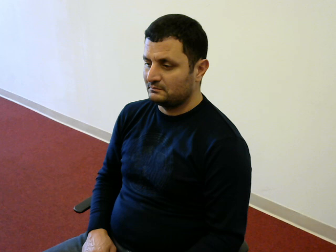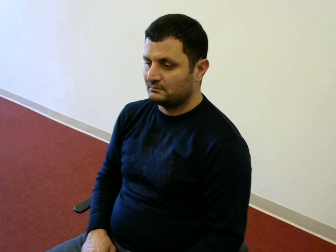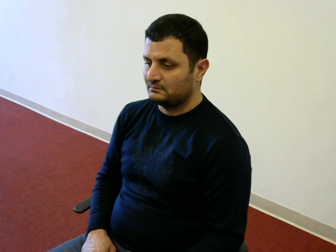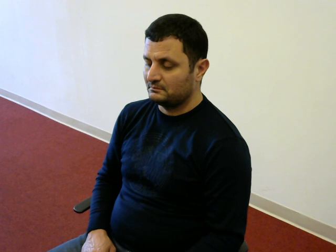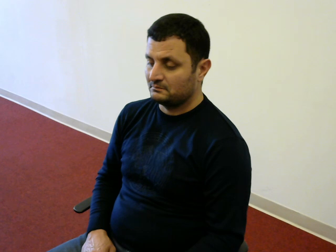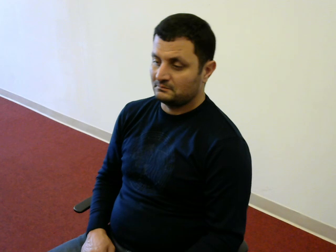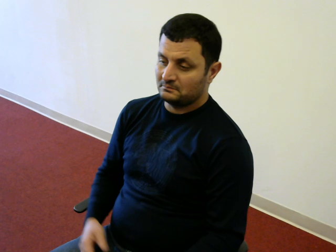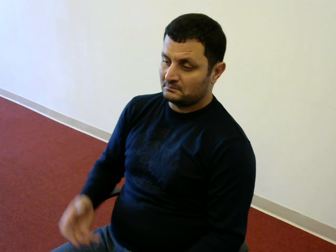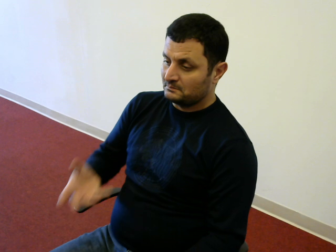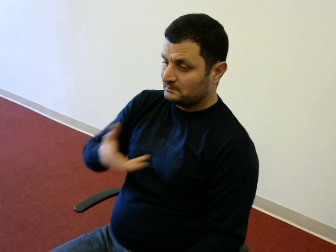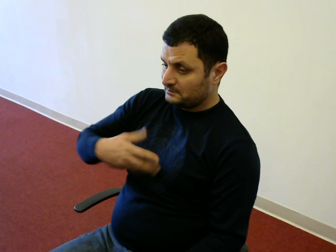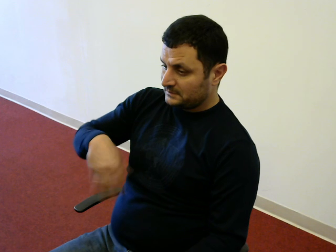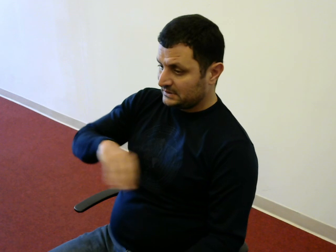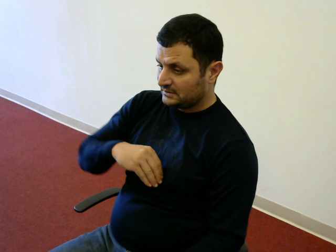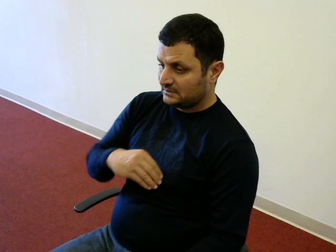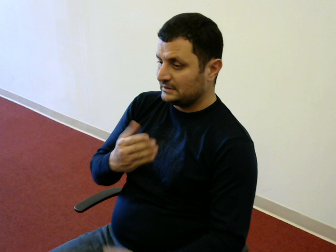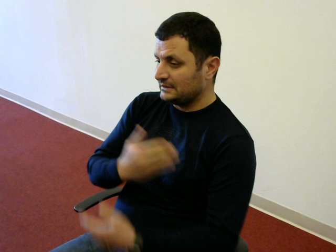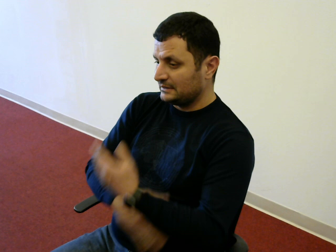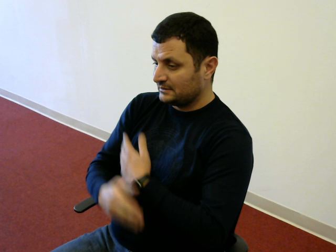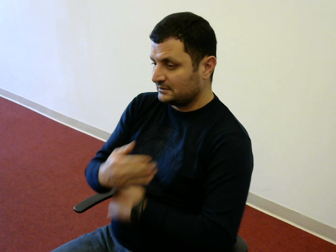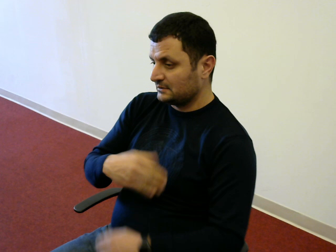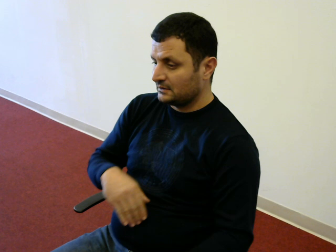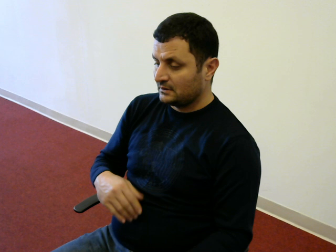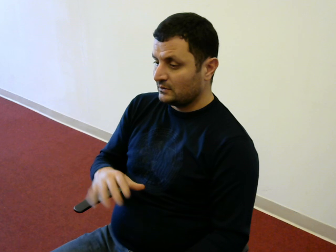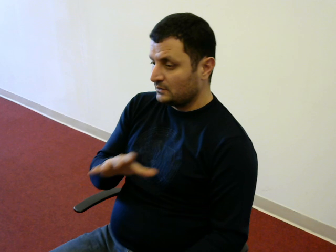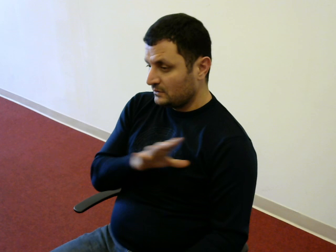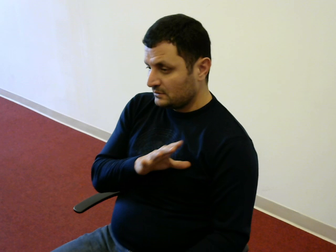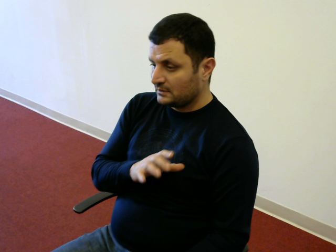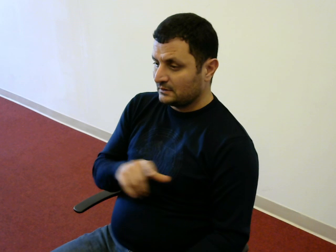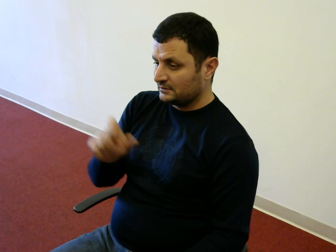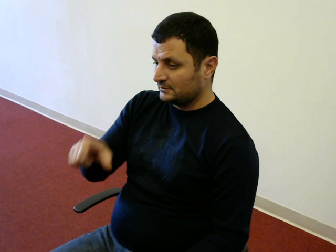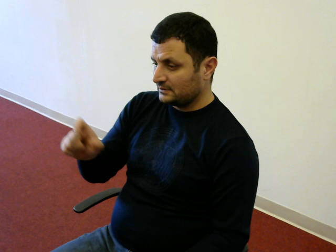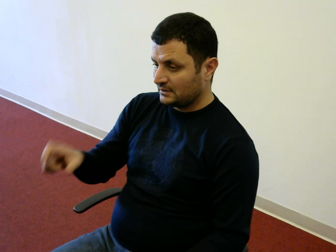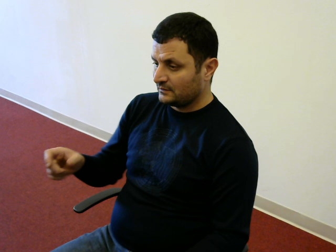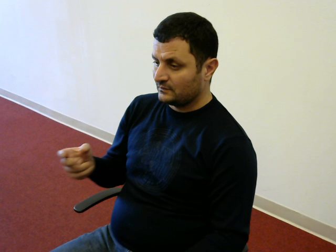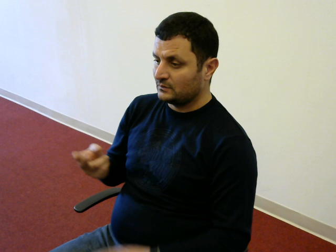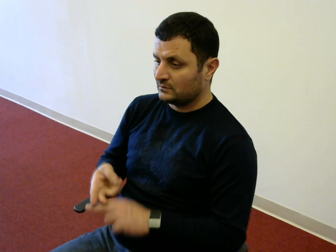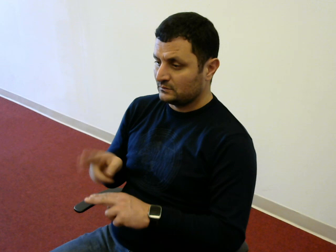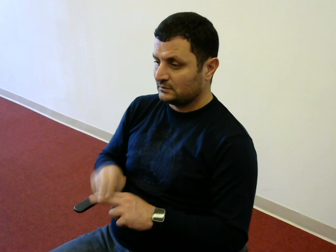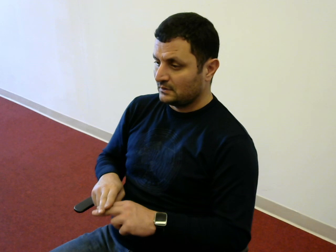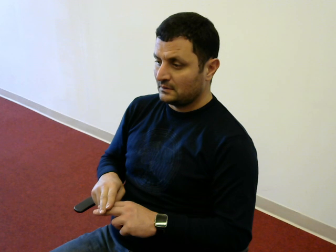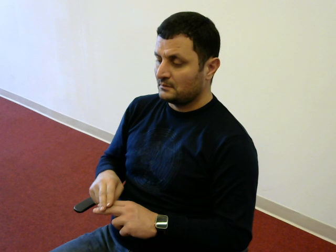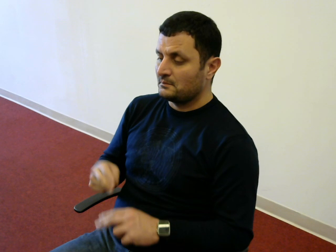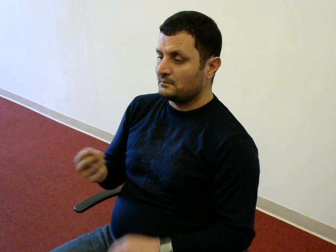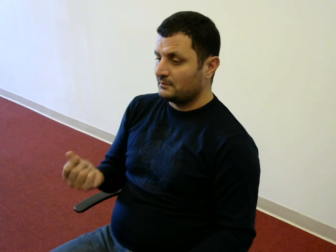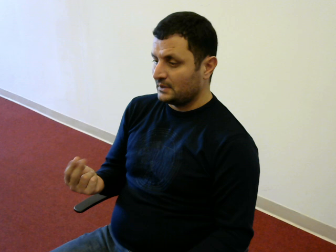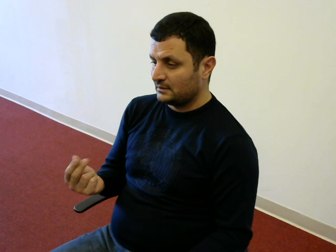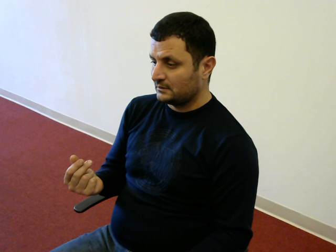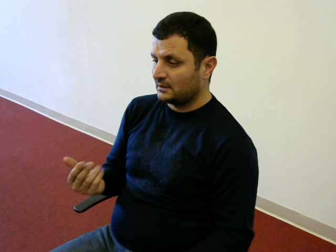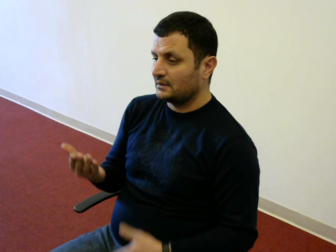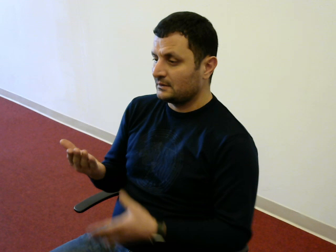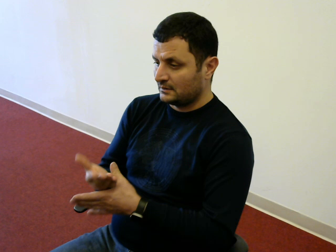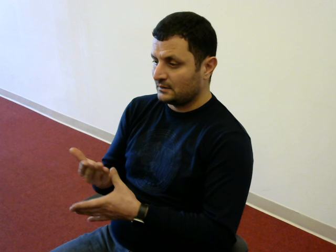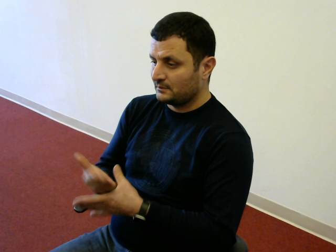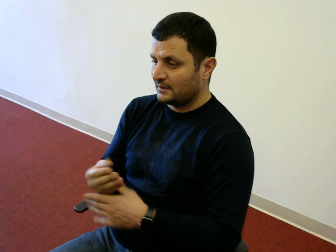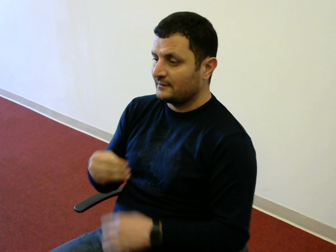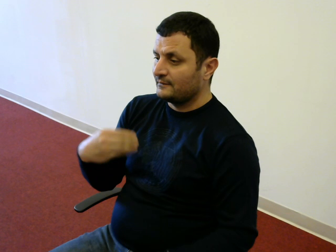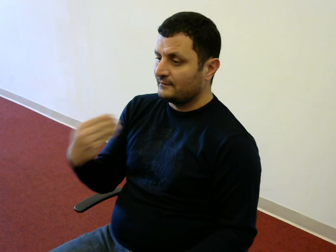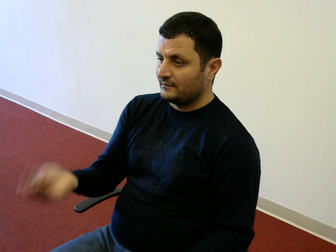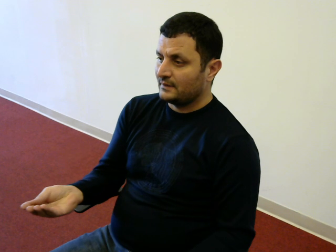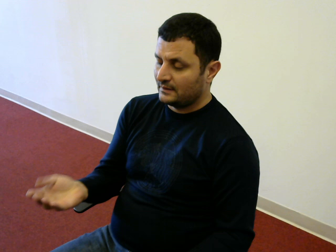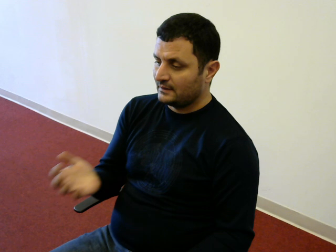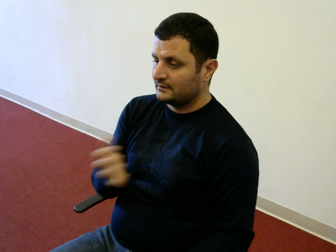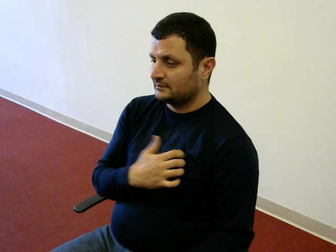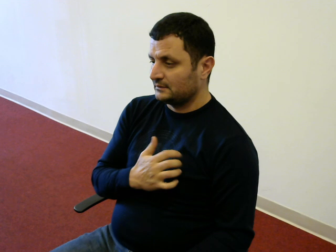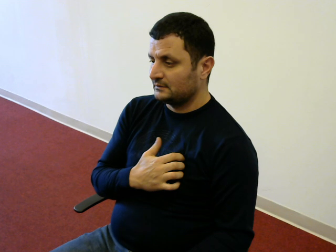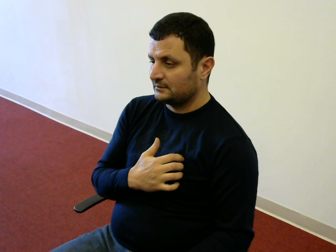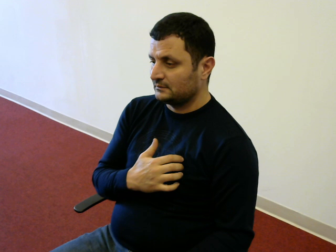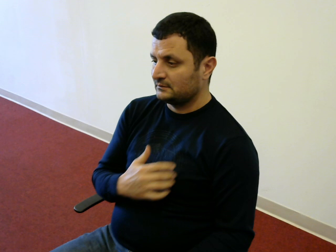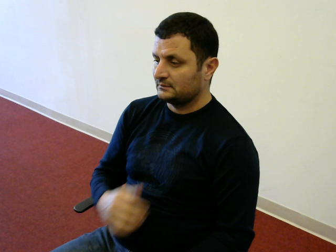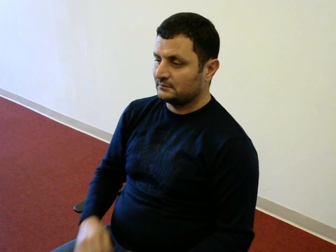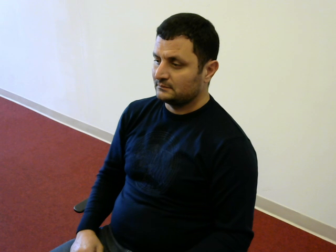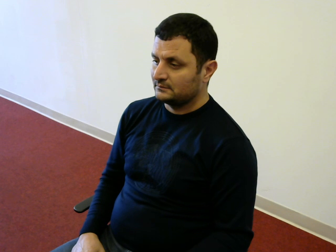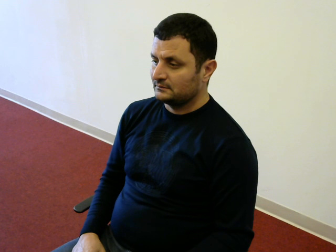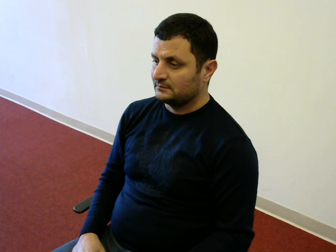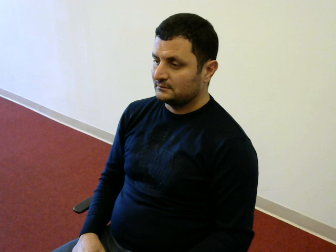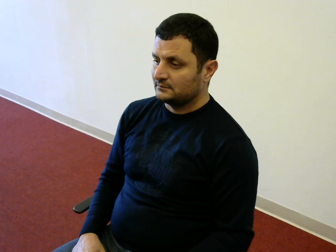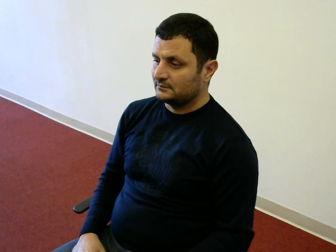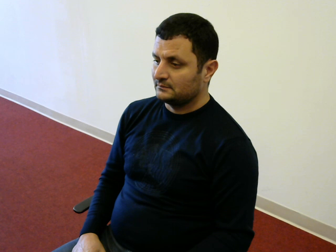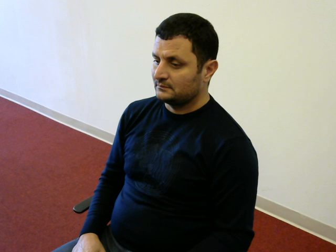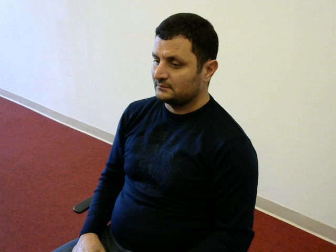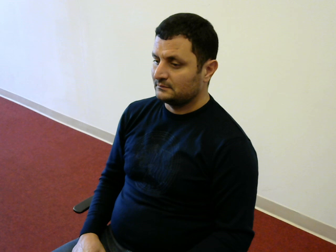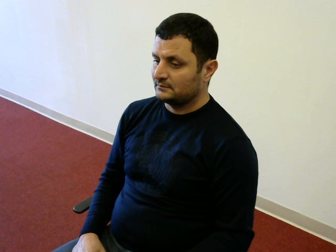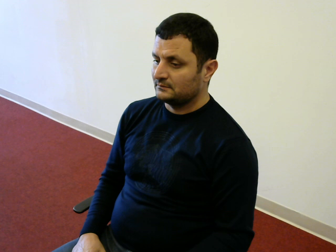Biz əlilliyi olan şəxslər üçün pul yardım vermək istəyirik